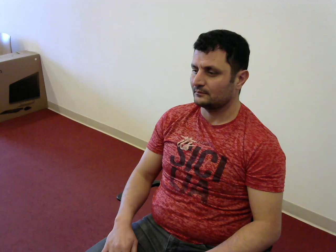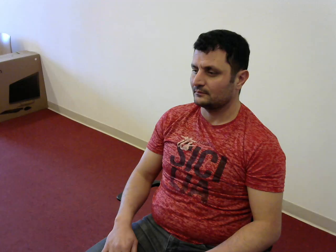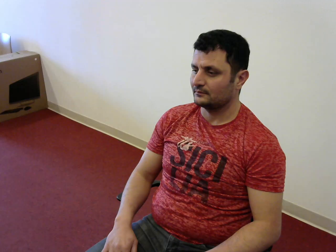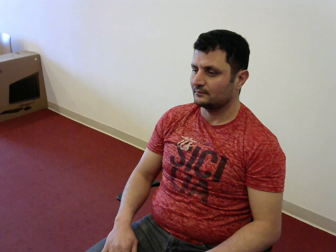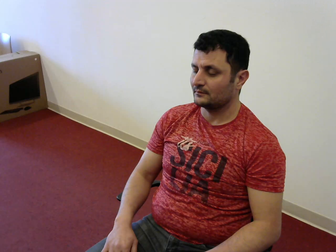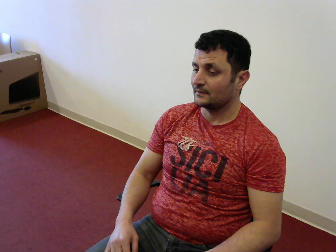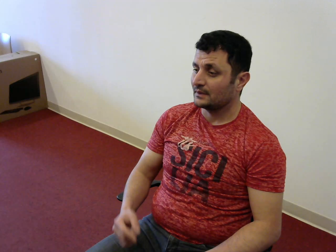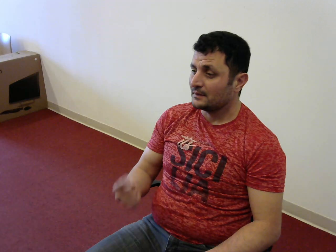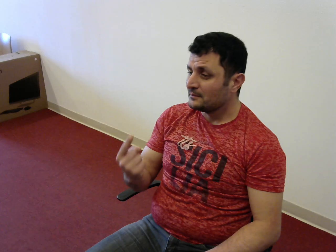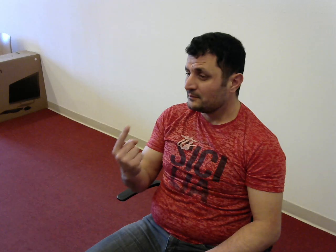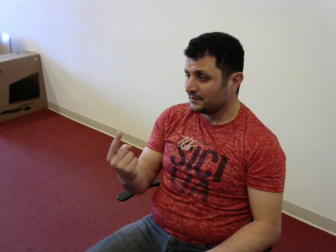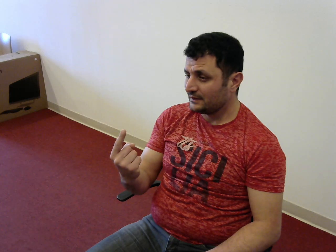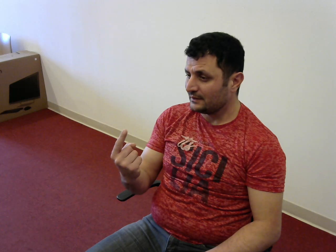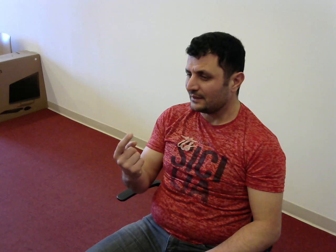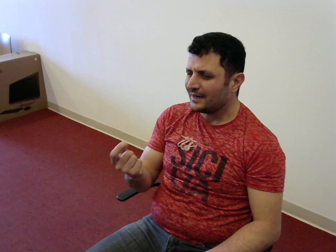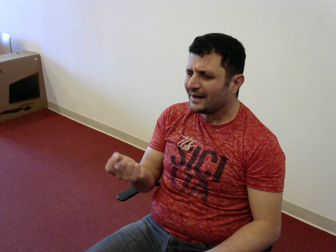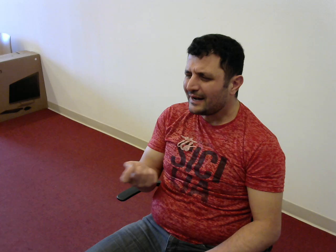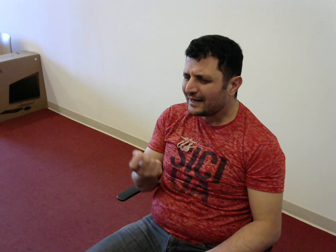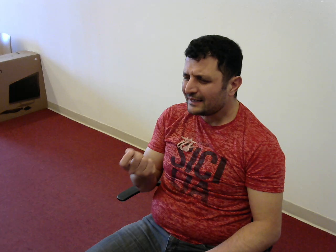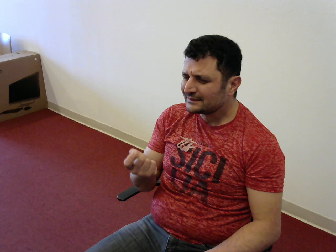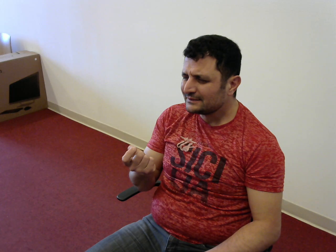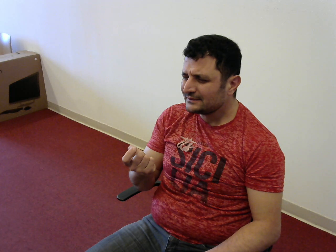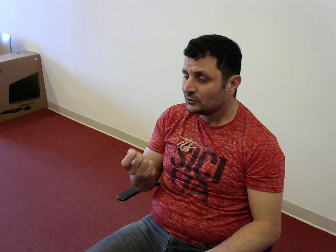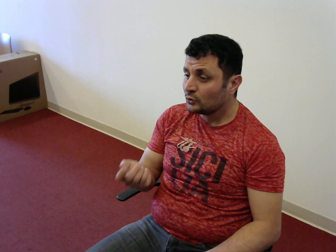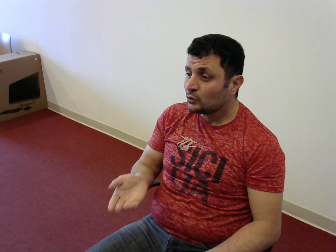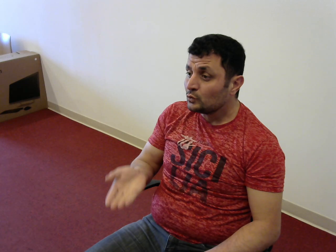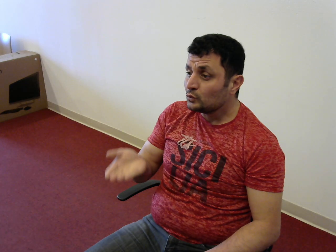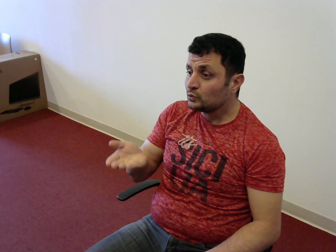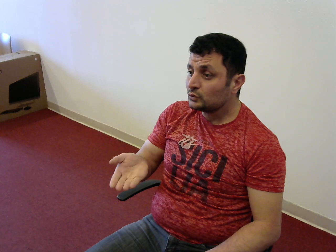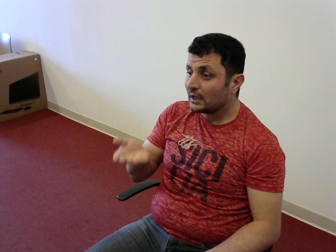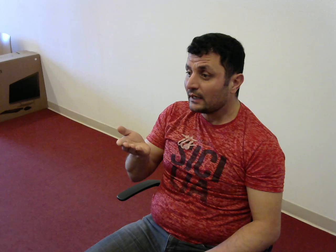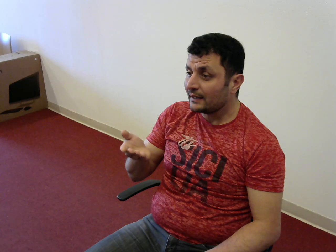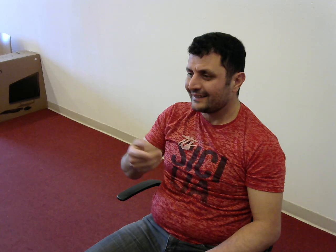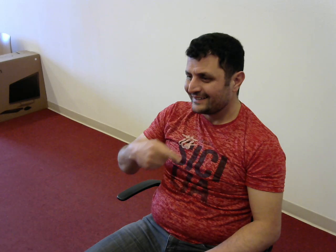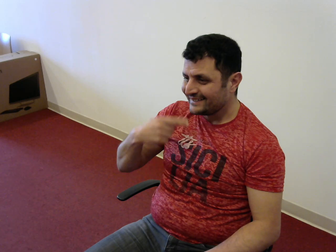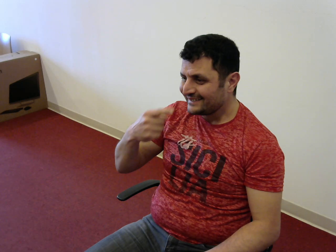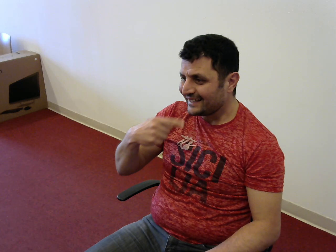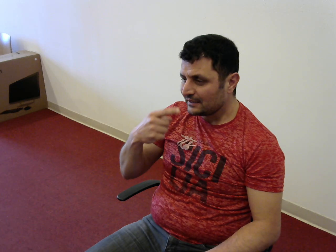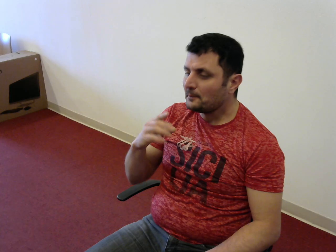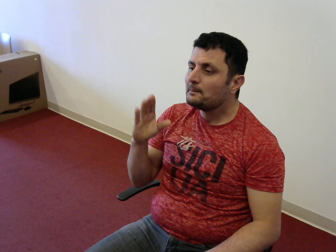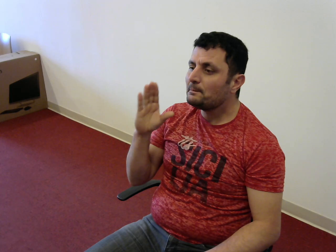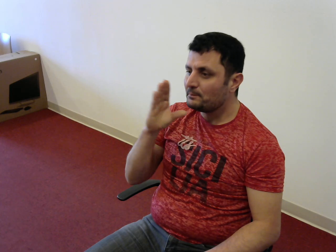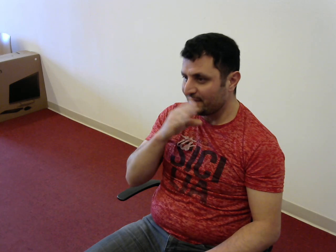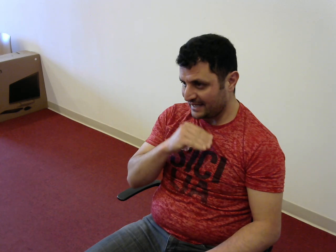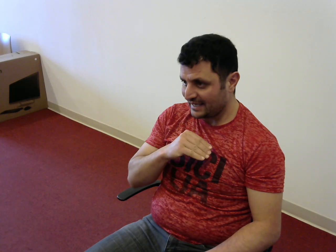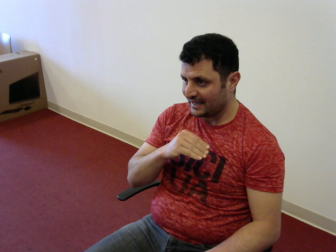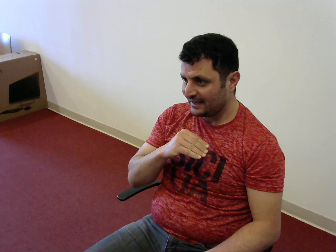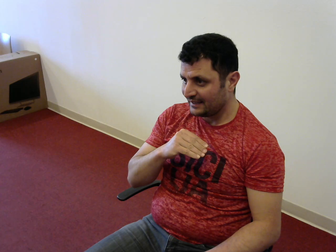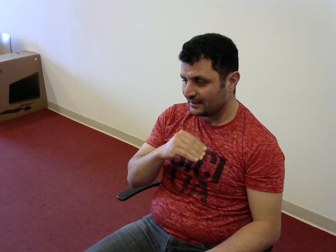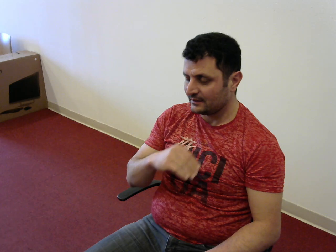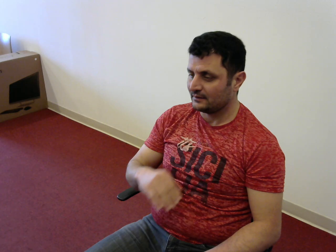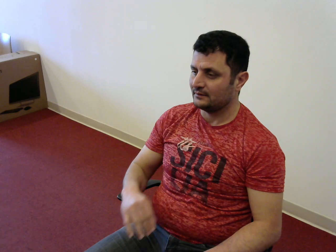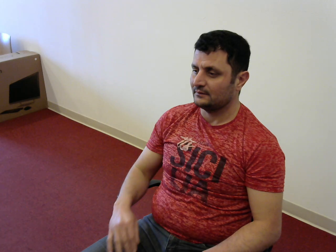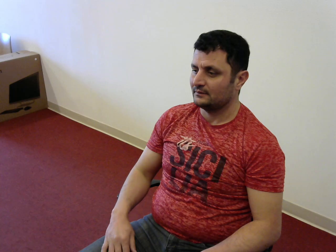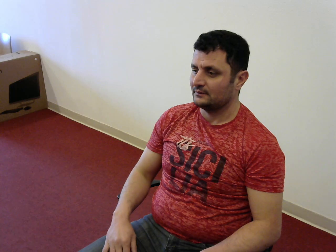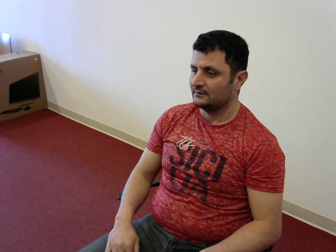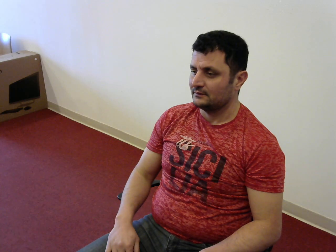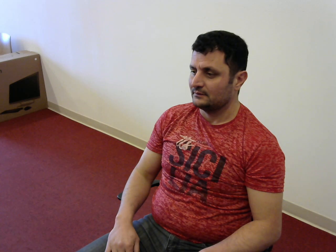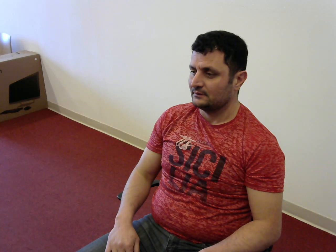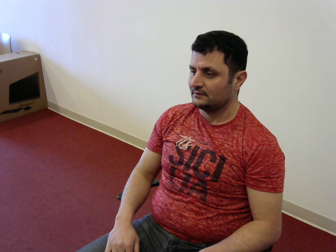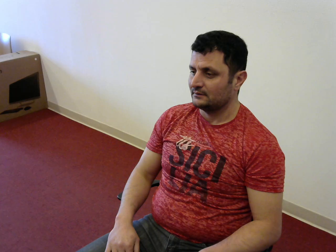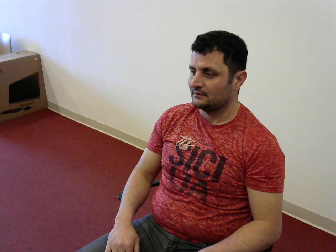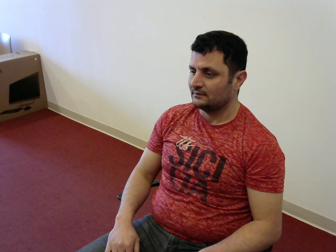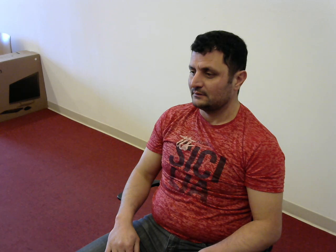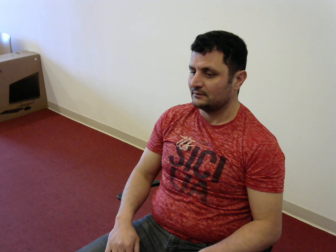Bir az ucadan deyə bilərsinizmi?